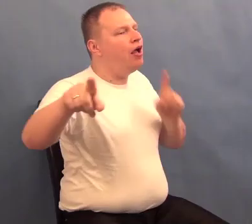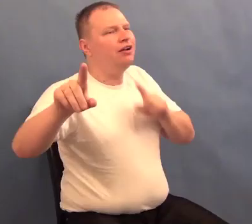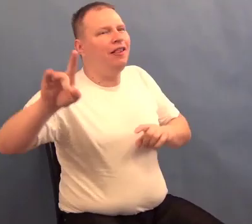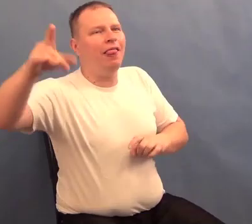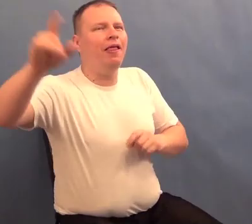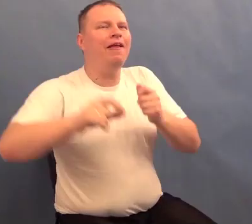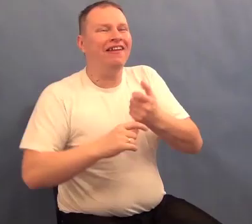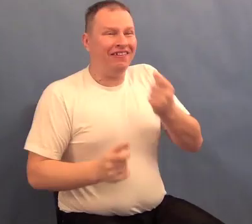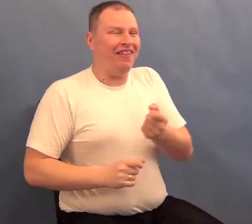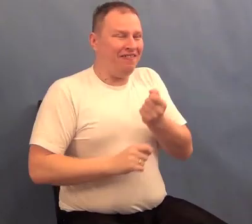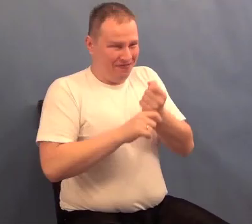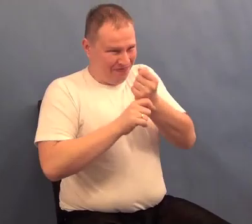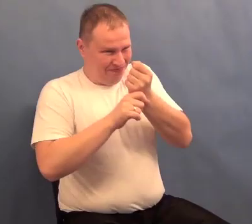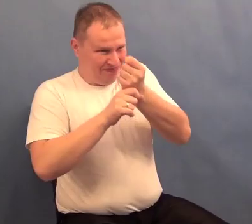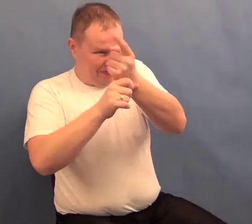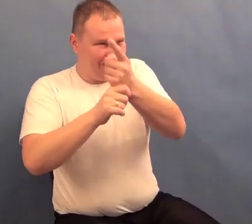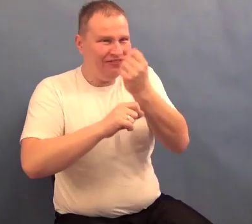W innym miejscu chłopiec biegł i znowu chciał rzucić kamieniem.